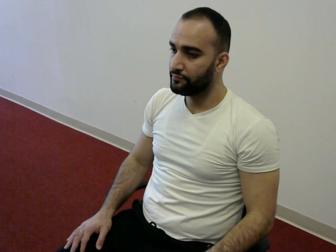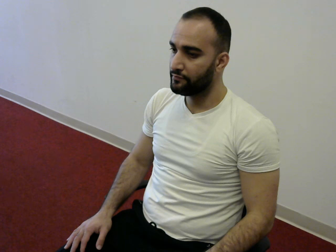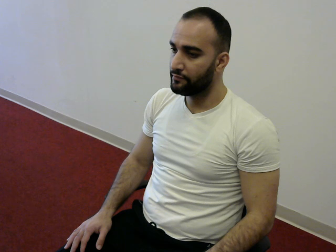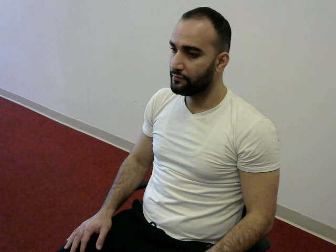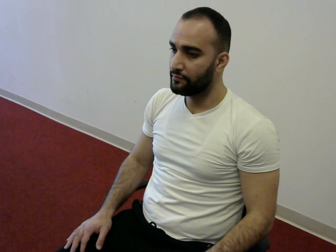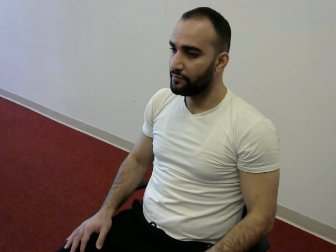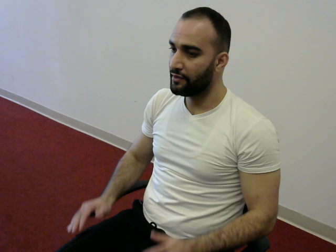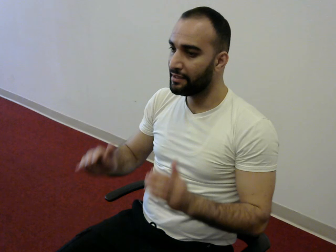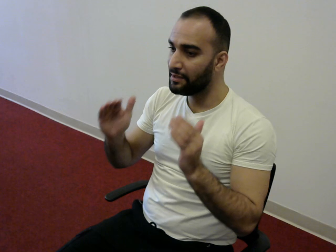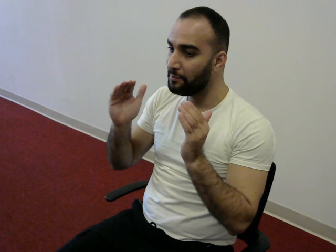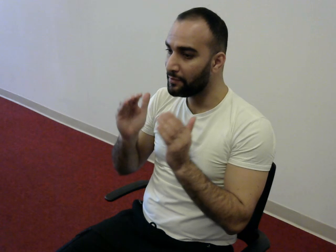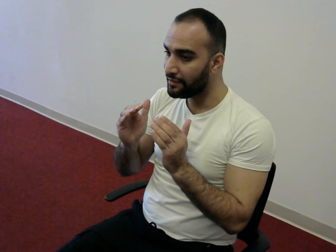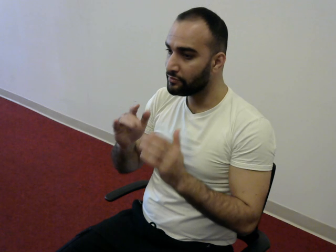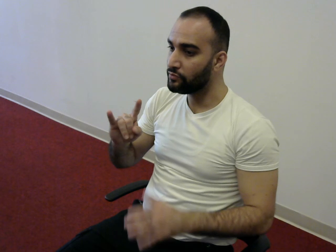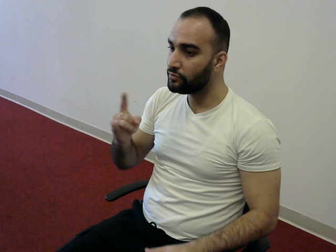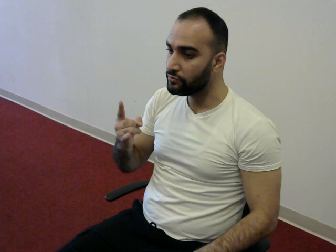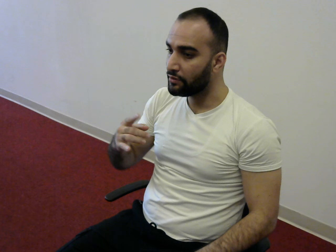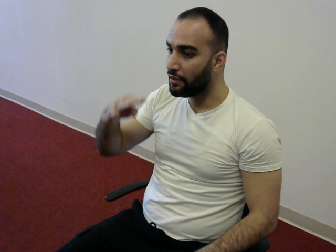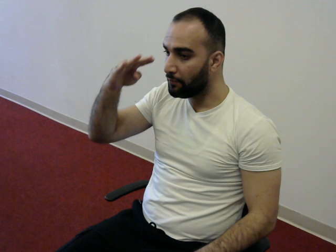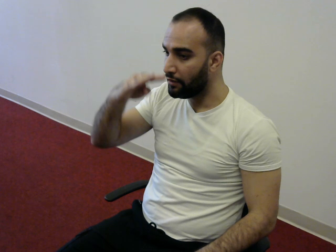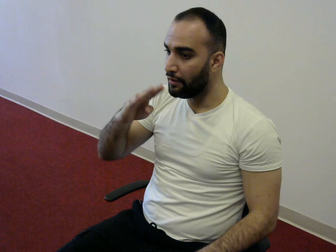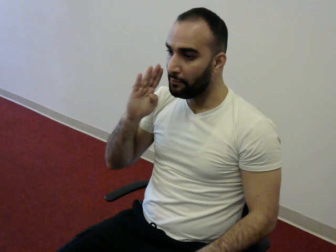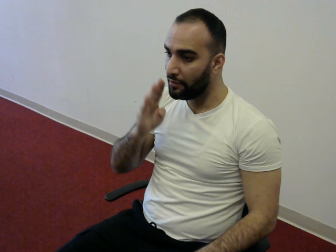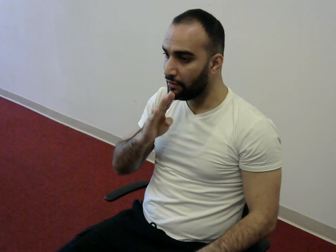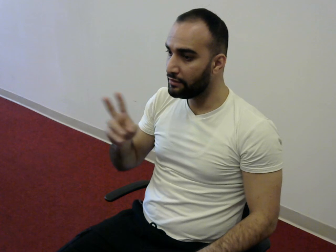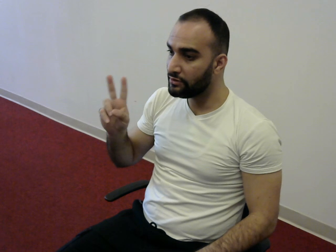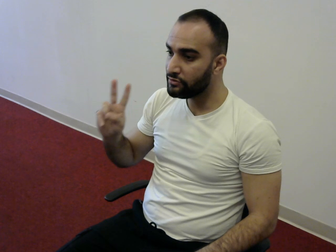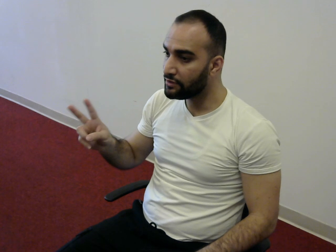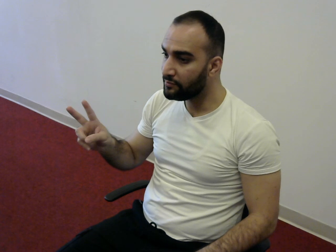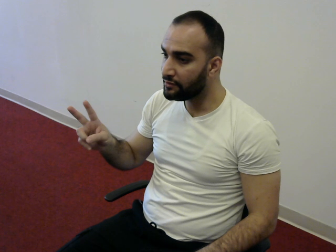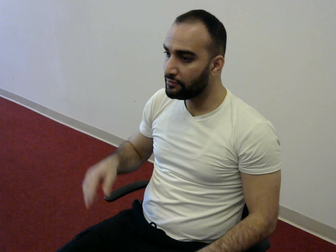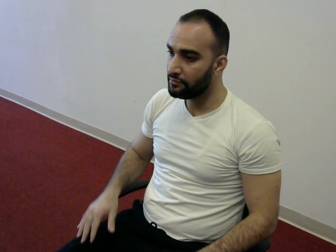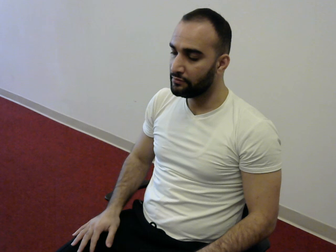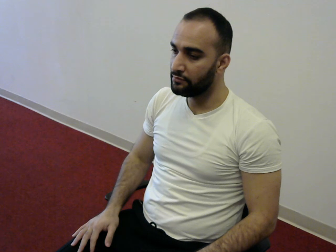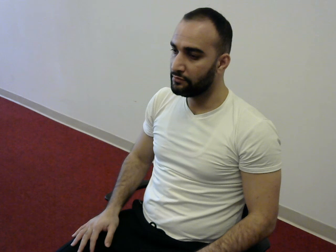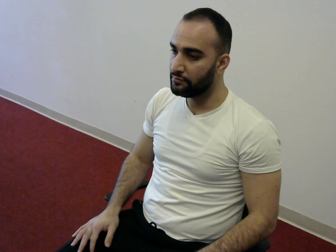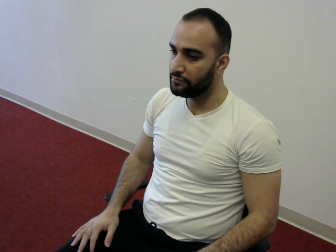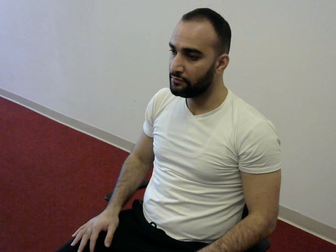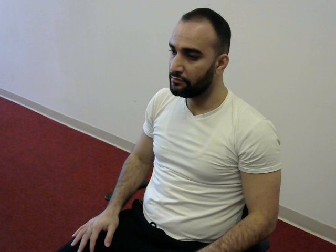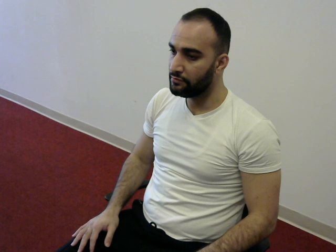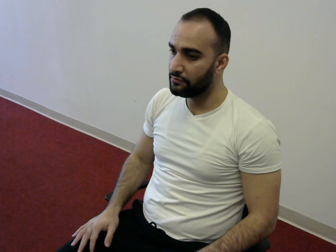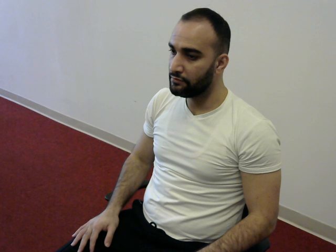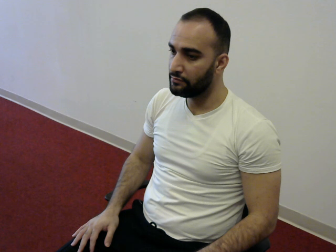Körpə uşağın valideyni kimdir?